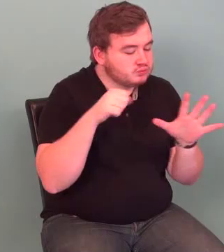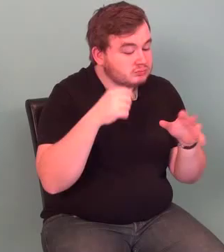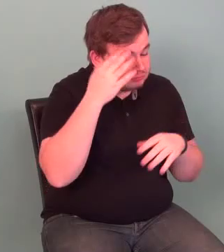Szósta.